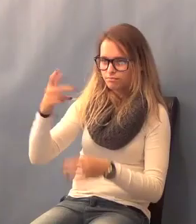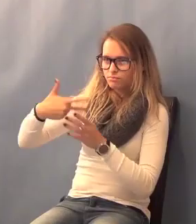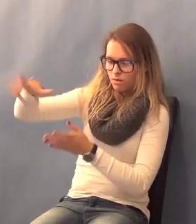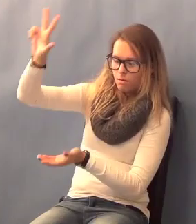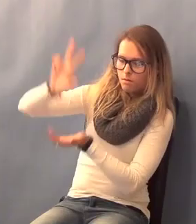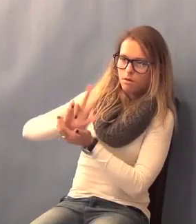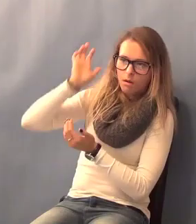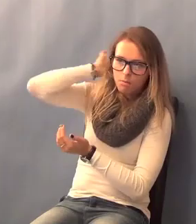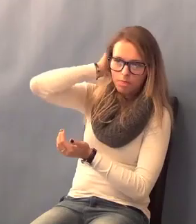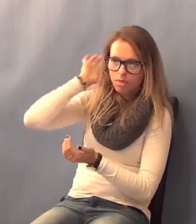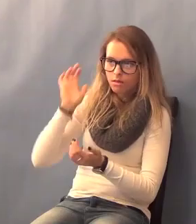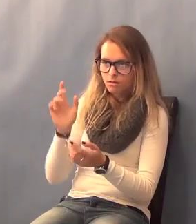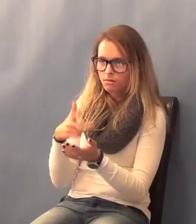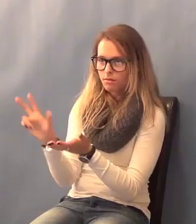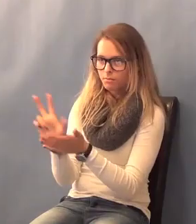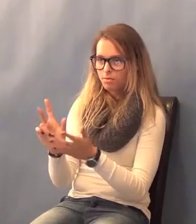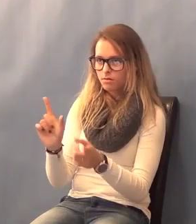Można upaść, uderzyć się.